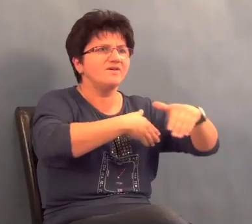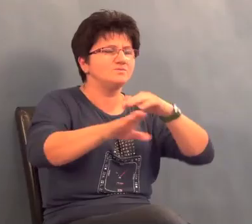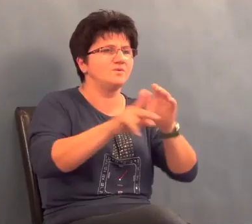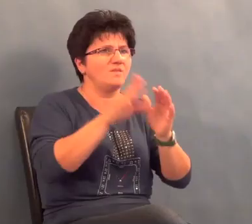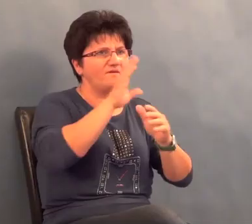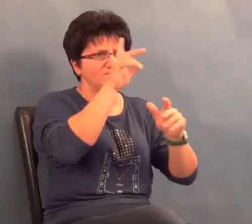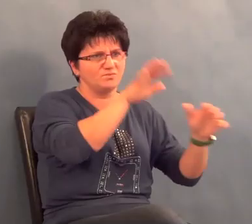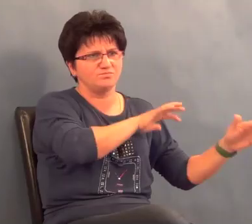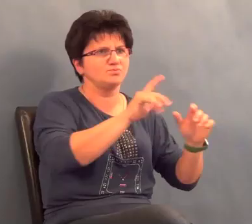Ewakuowani ludzie pytają, co się stało.